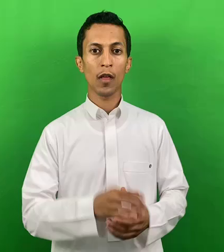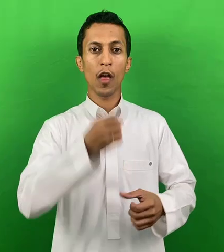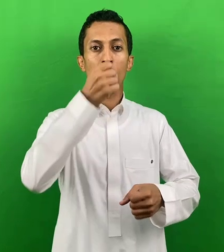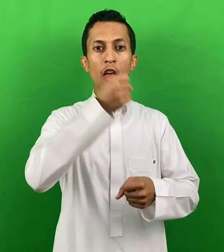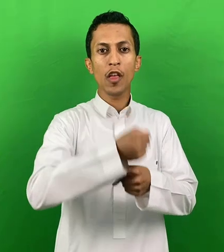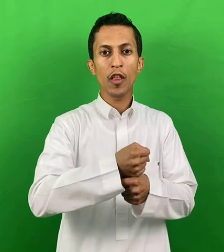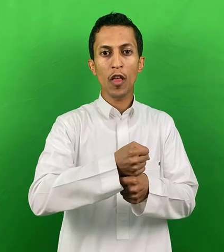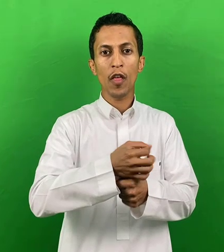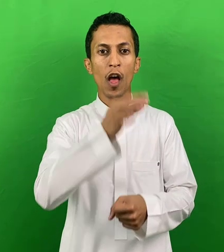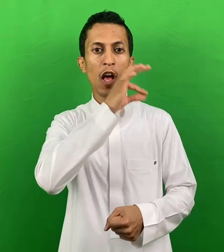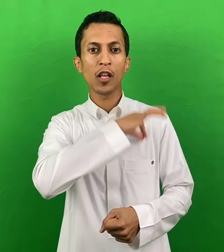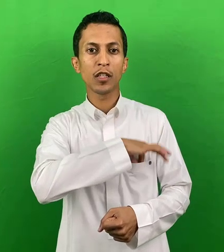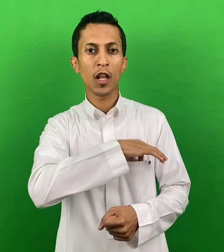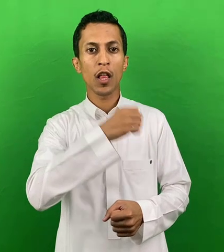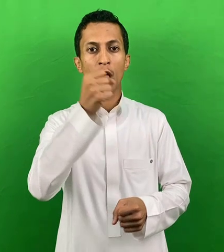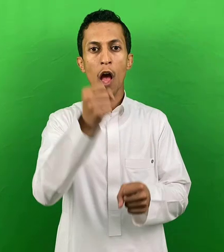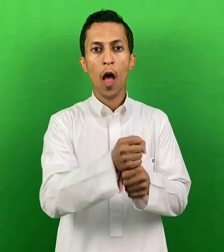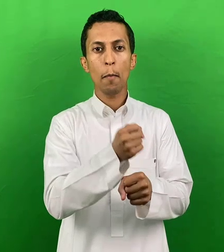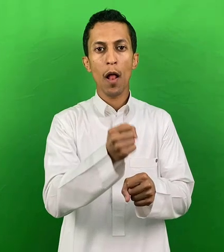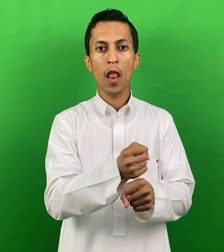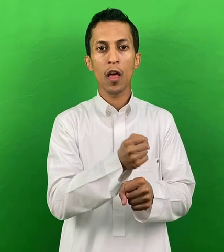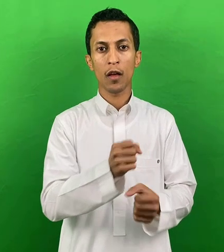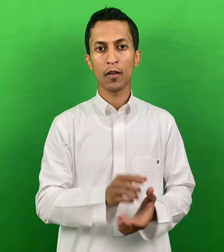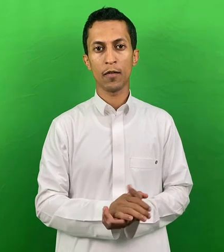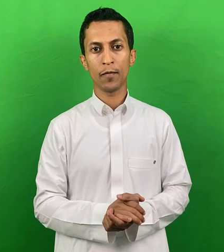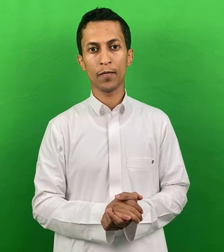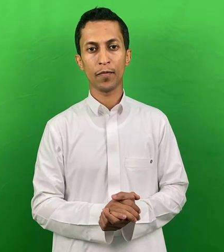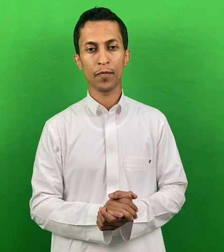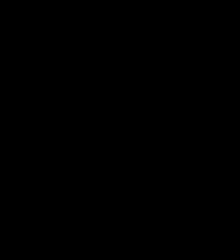وهو ينتظر حصيلة عمله